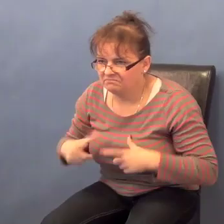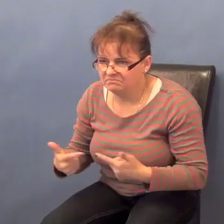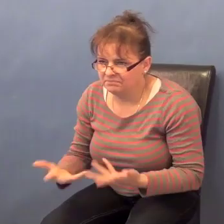Nie pasuje.